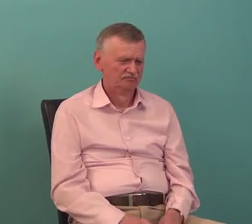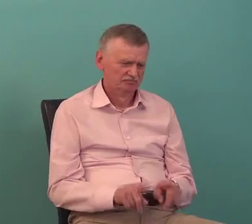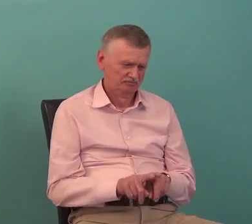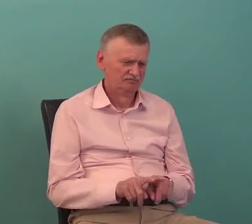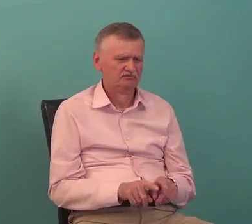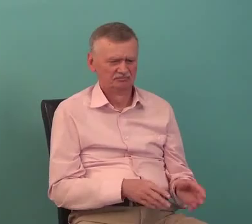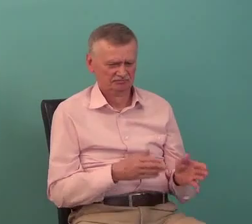Następny.